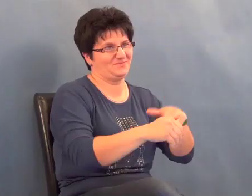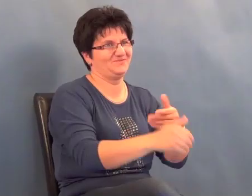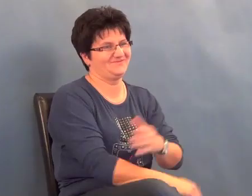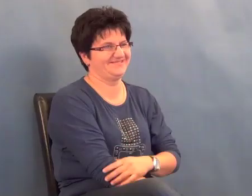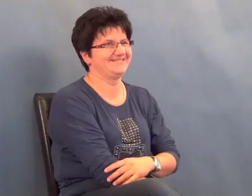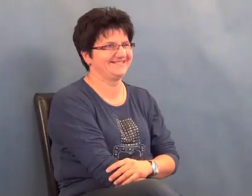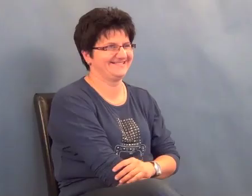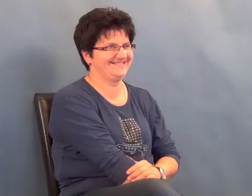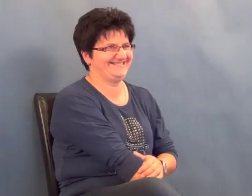Może.